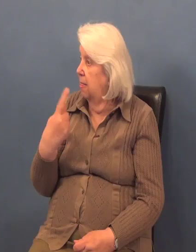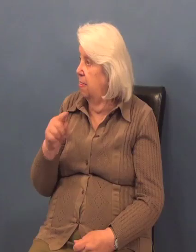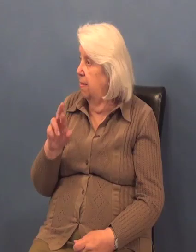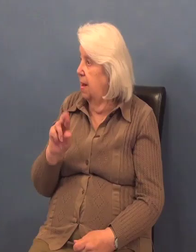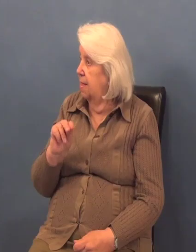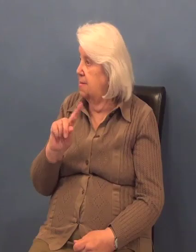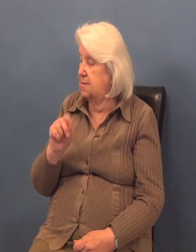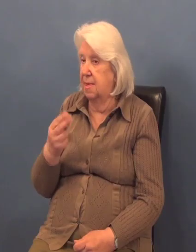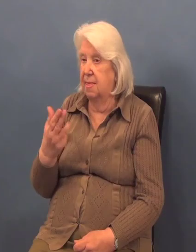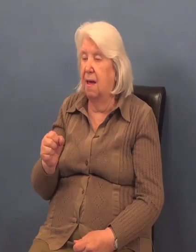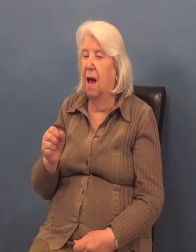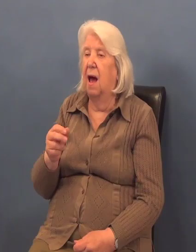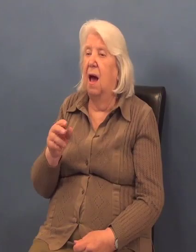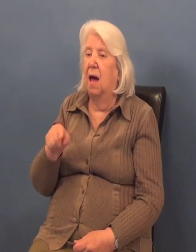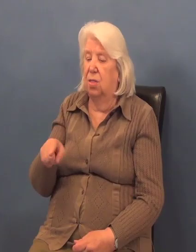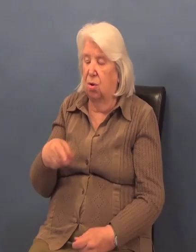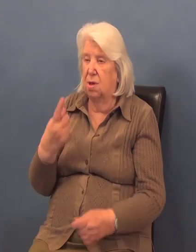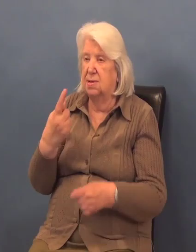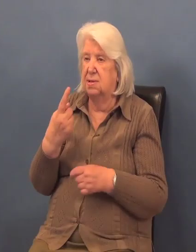To drezyna.